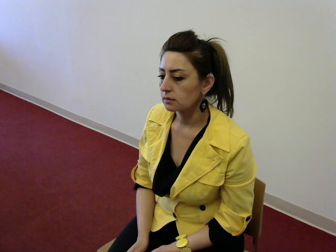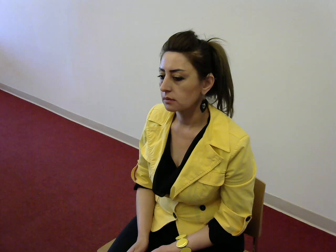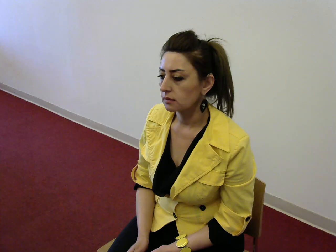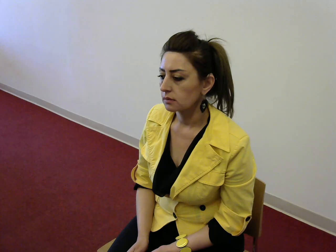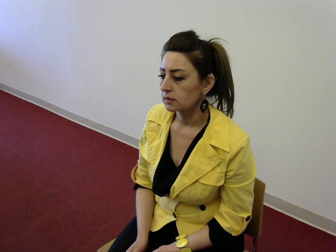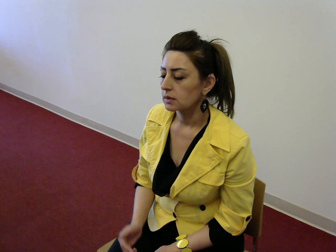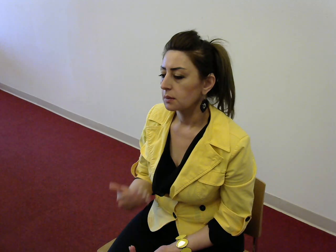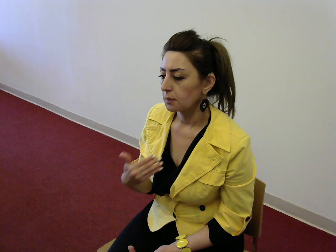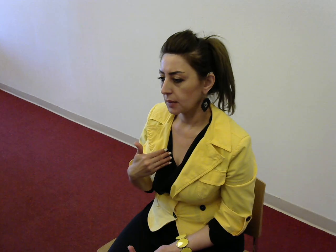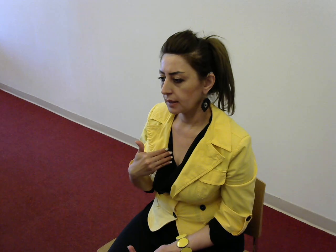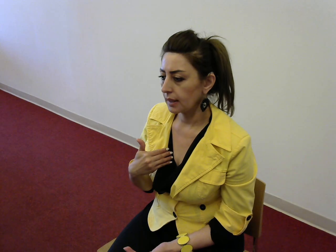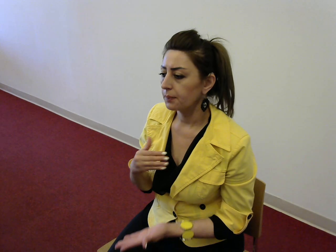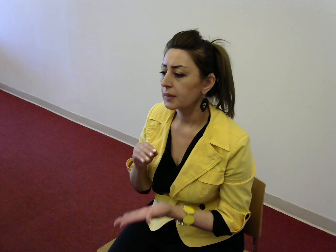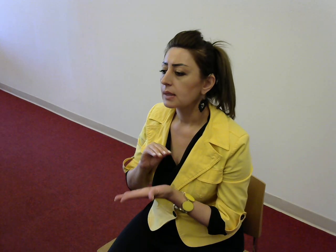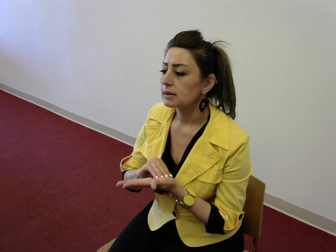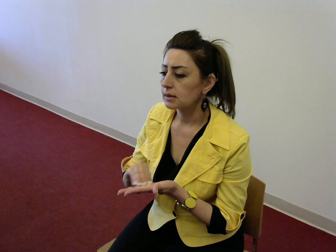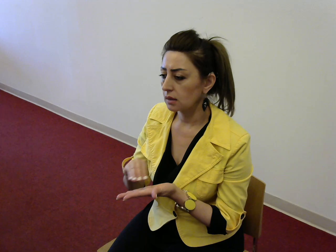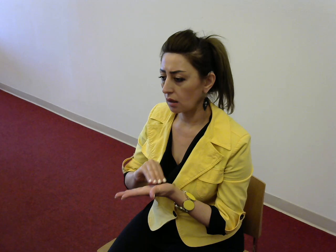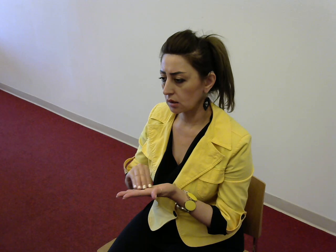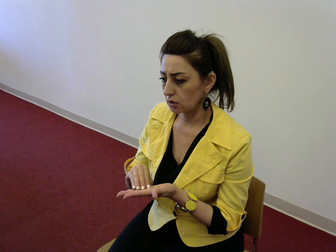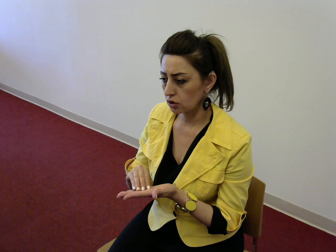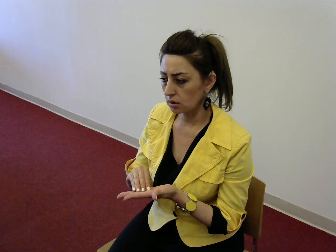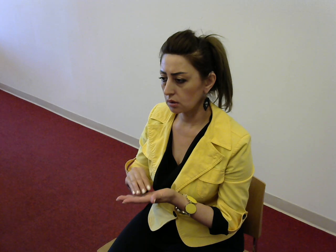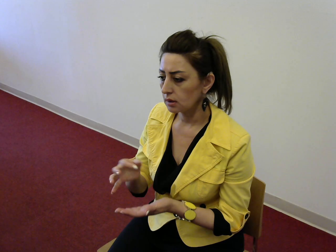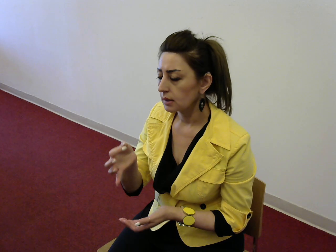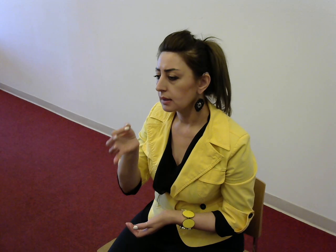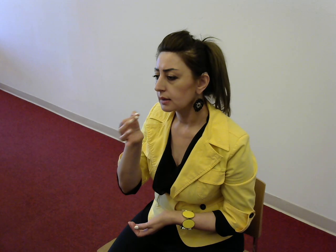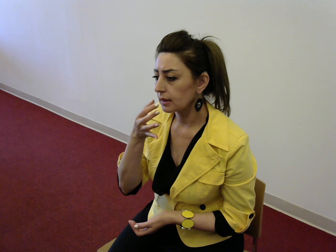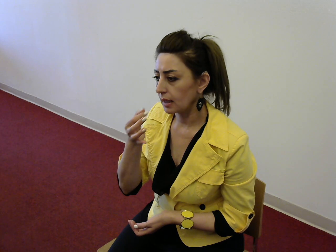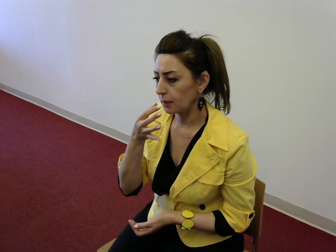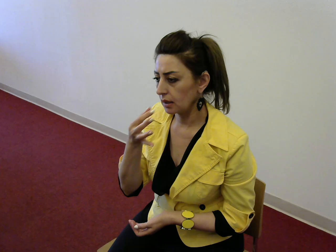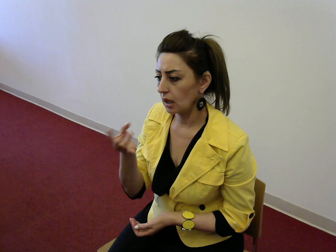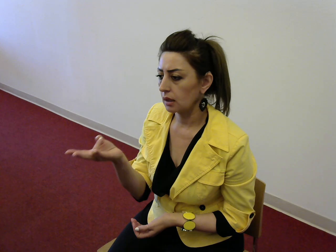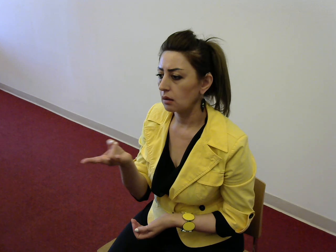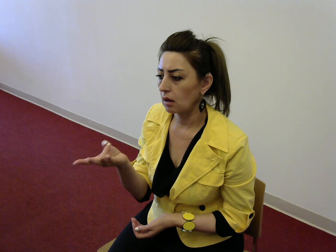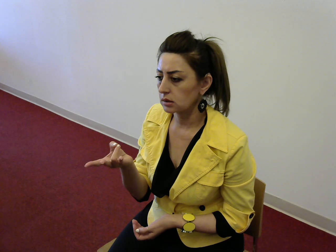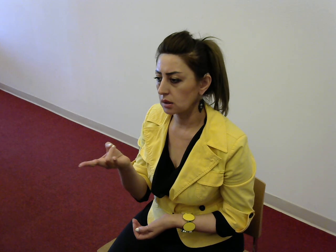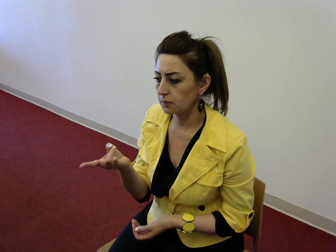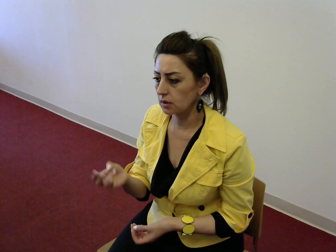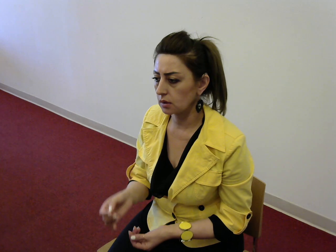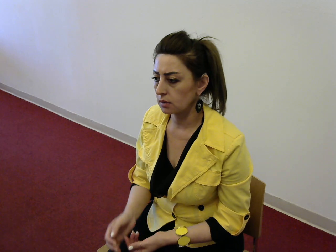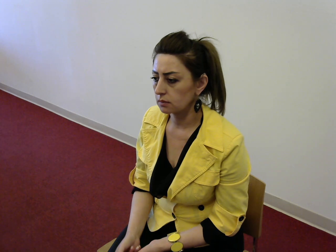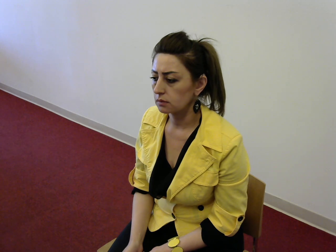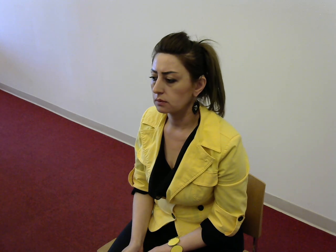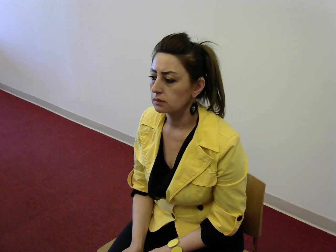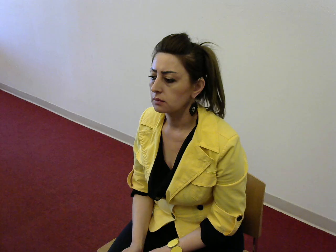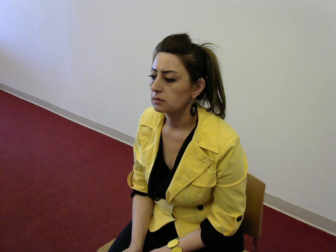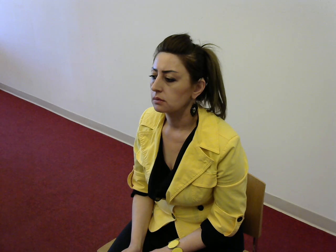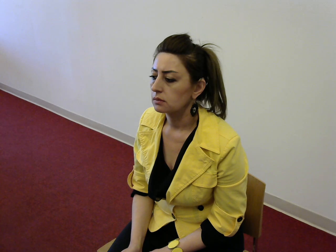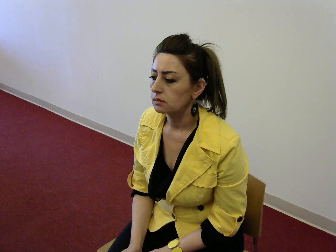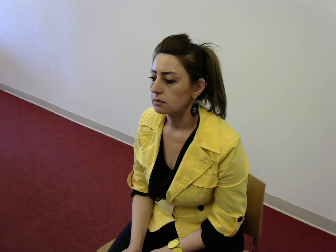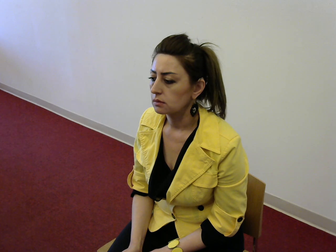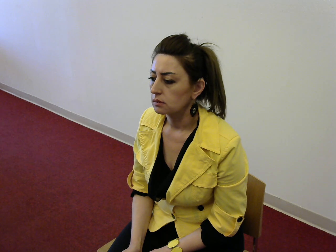Mənə siyahıdakı dərmanlar lazımdır